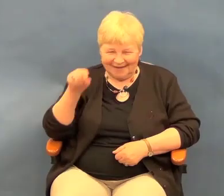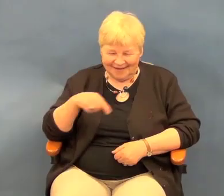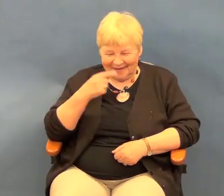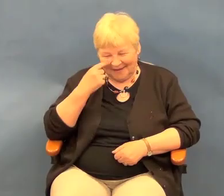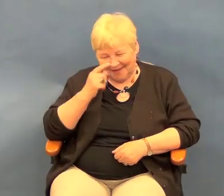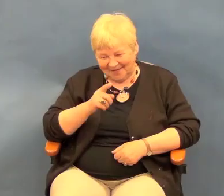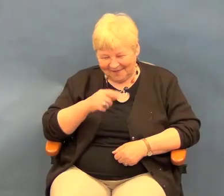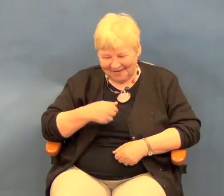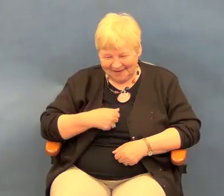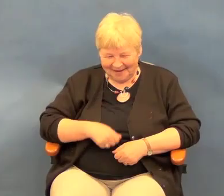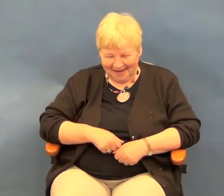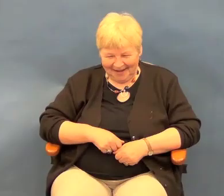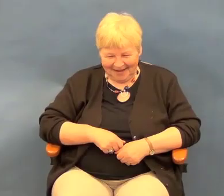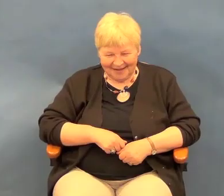Nie zauważyłam tej otoczki.